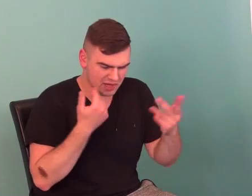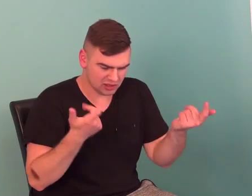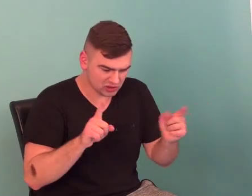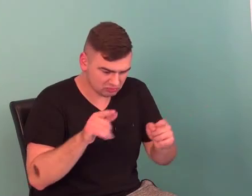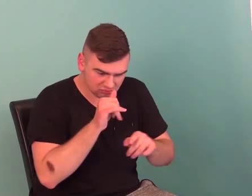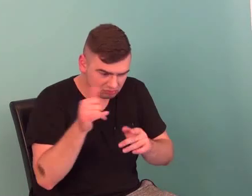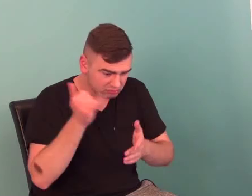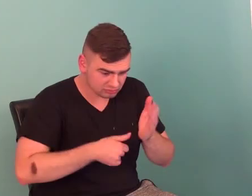To znaczy, że nie można odpuścić?